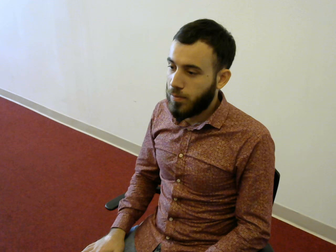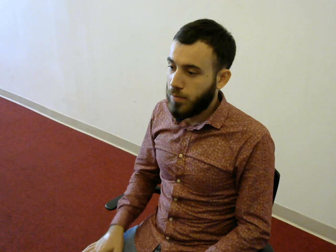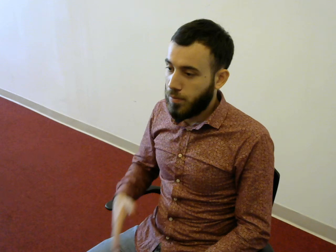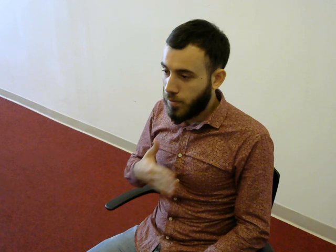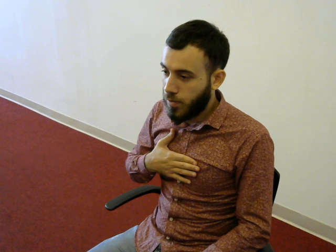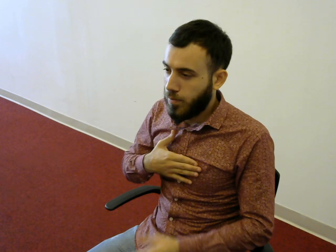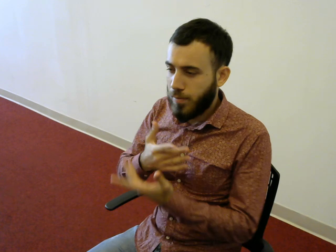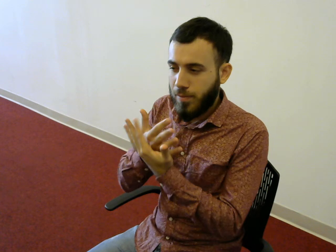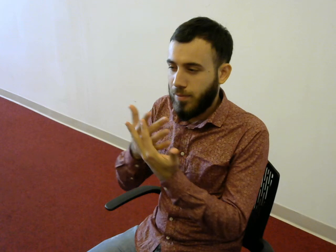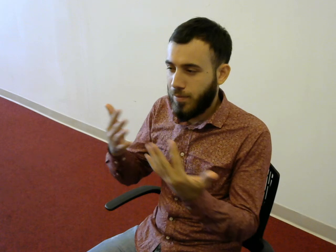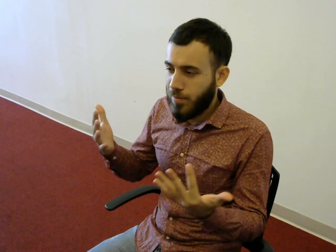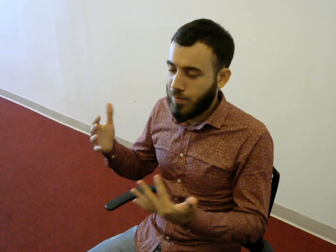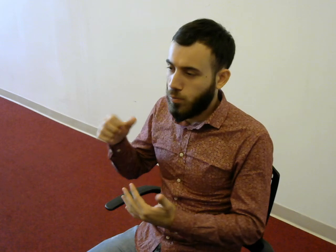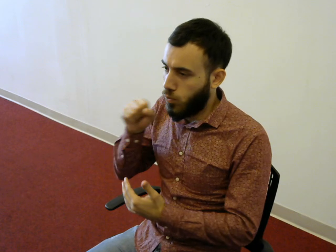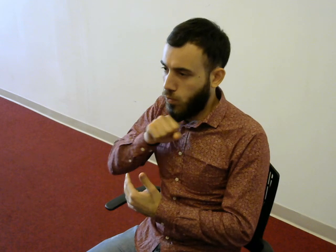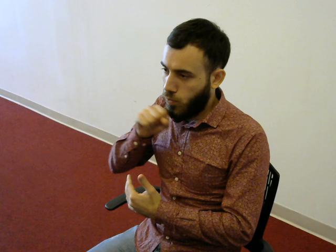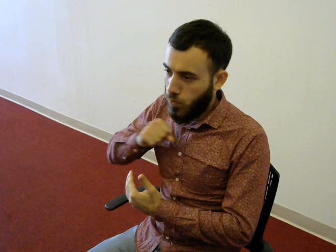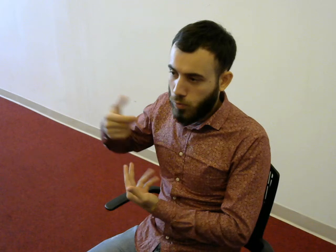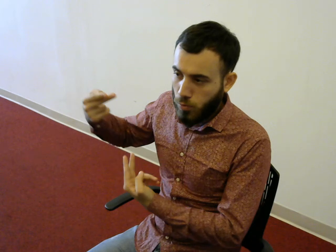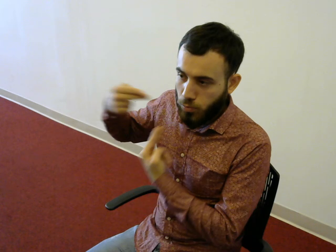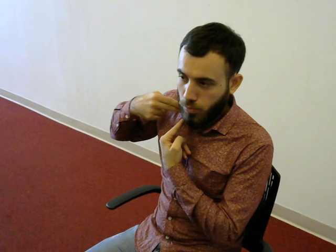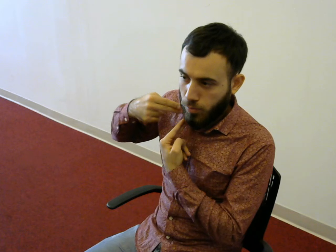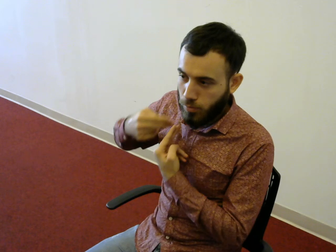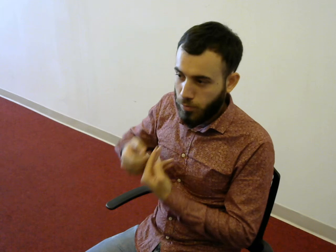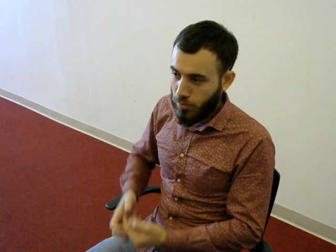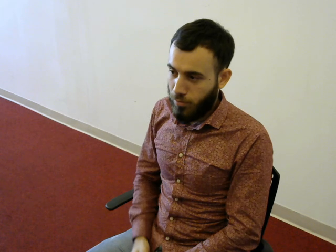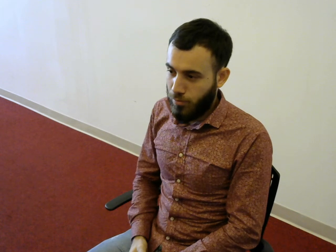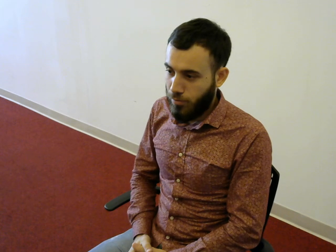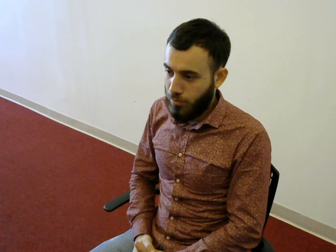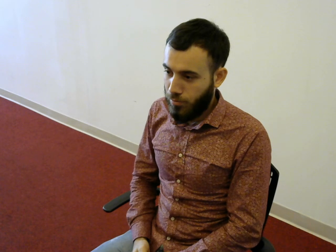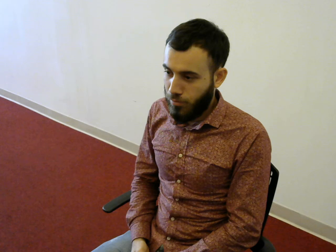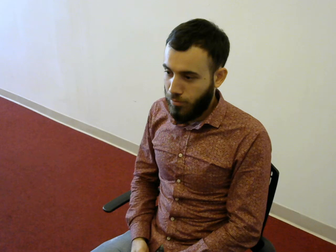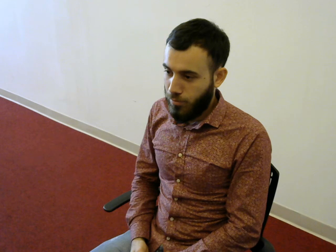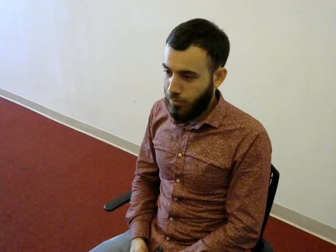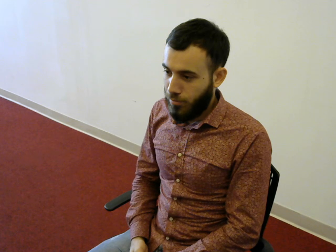Mənim əşyalarımı oğurlayıblar